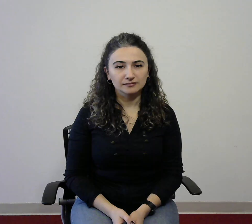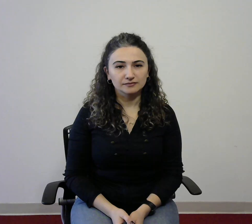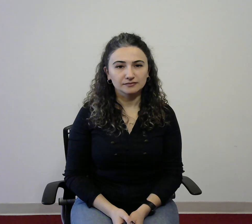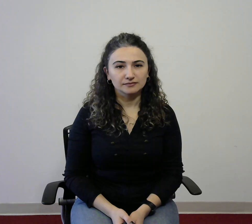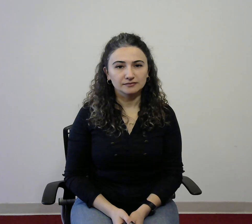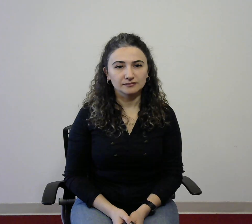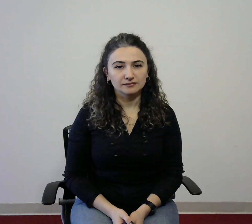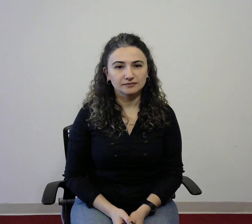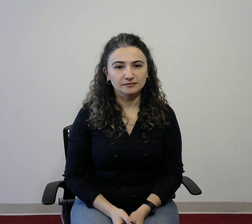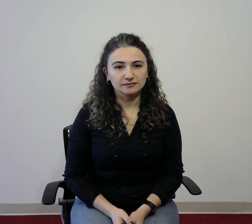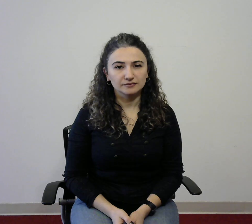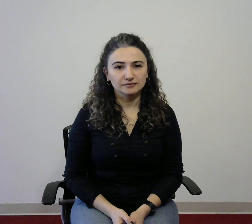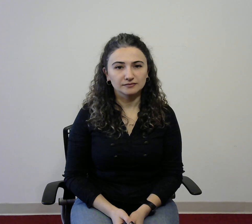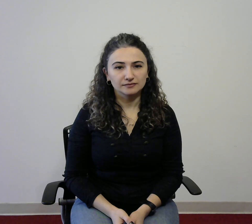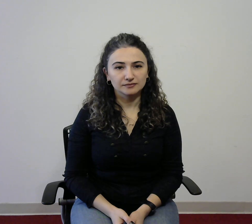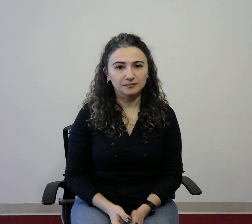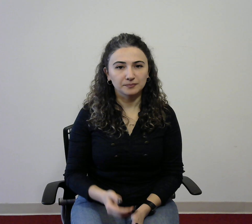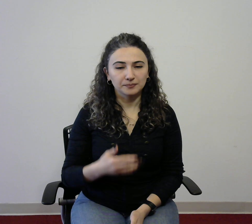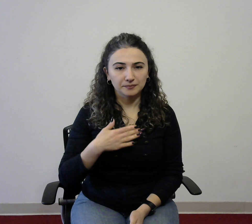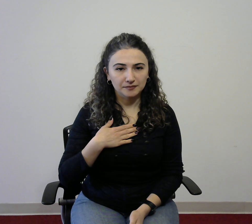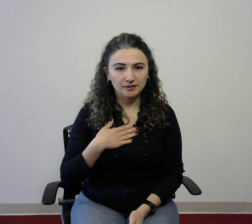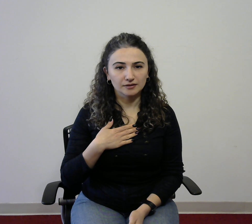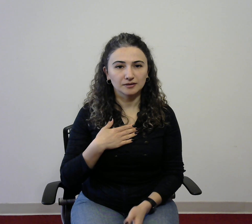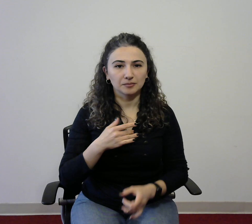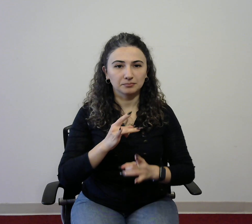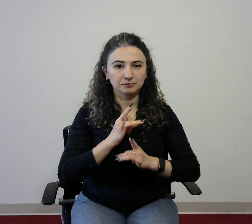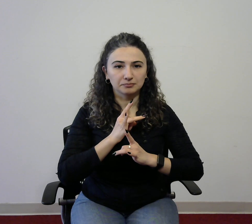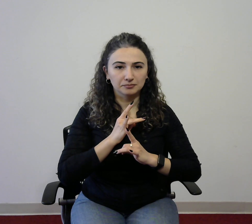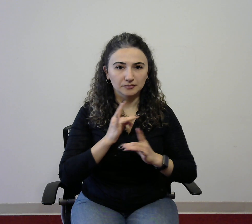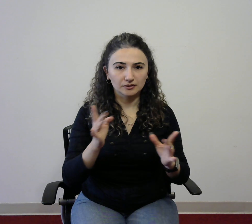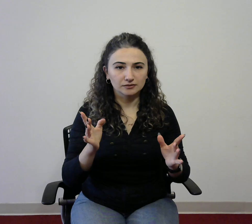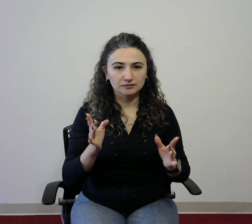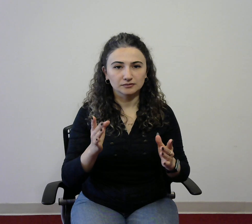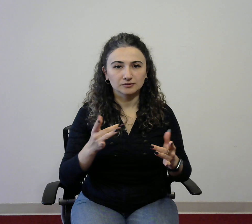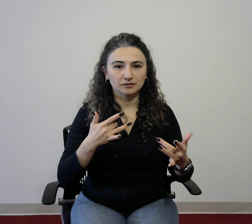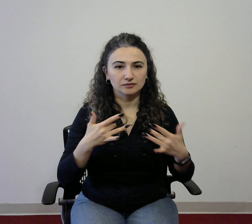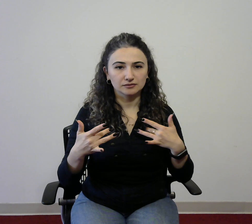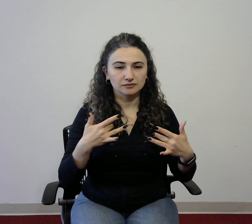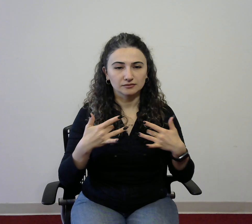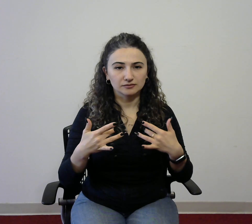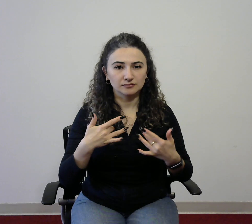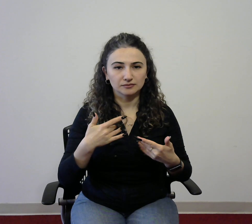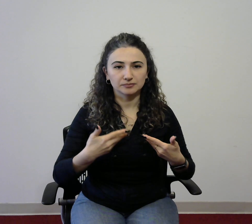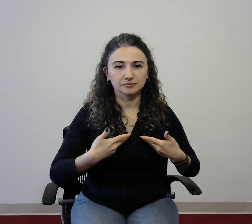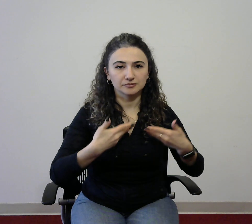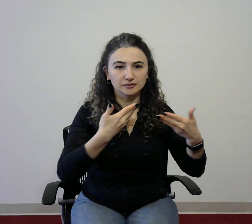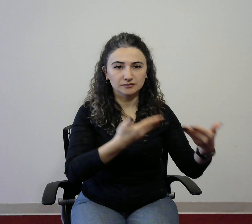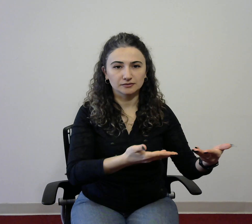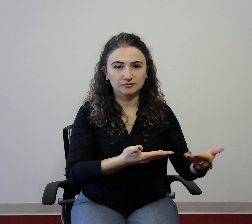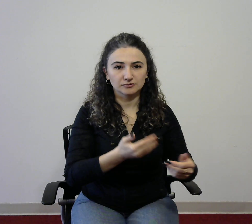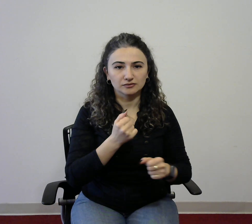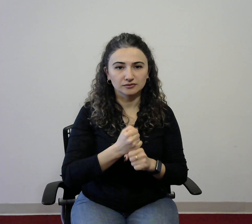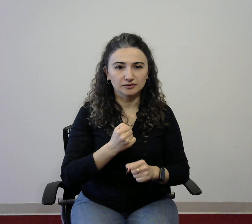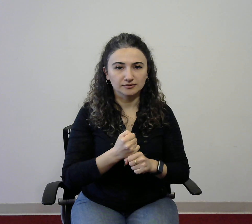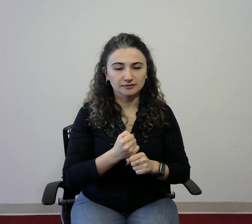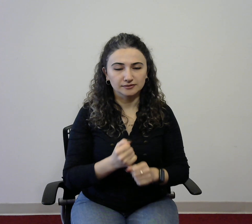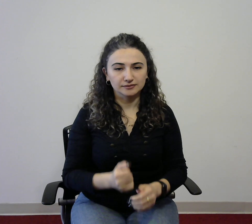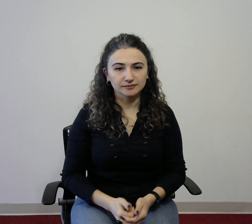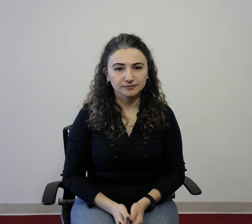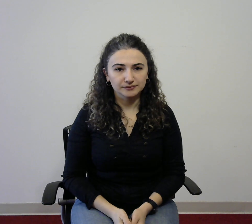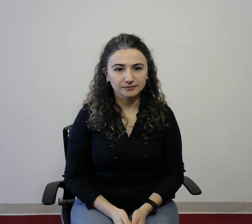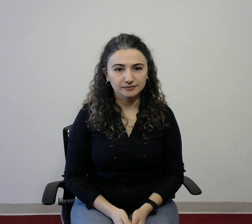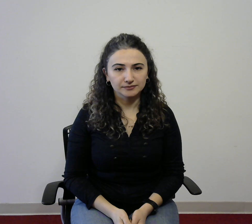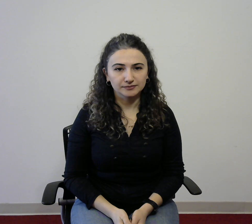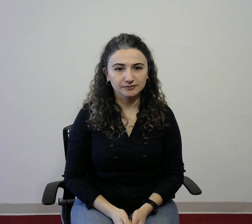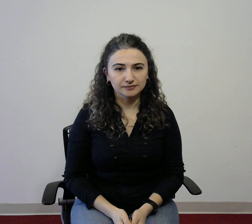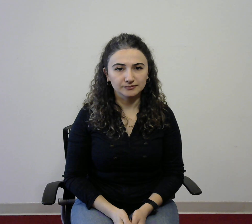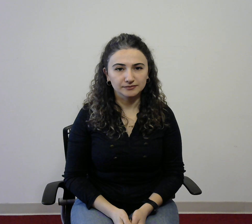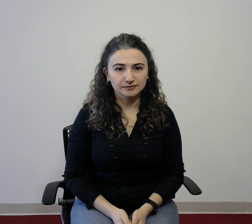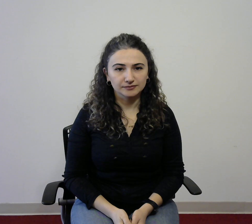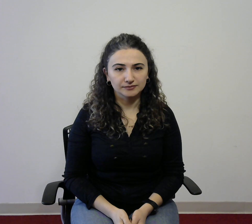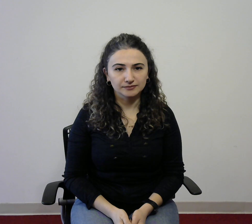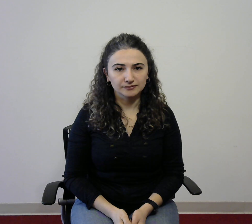Məni bayram tədbirinə dəvət ediblər